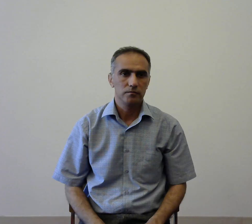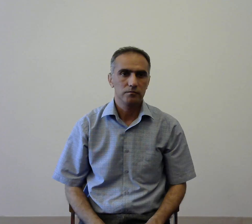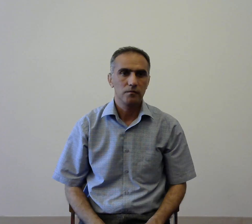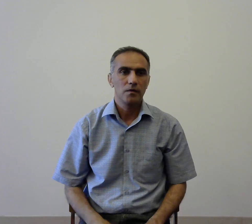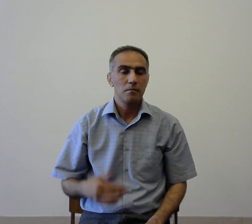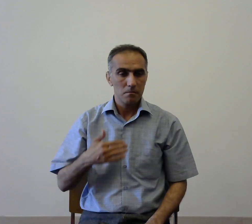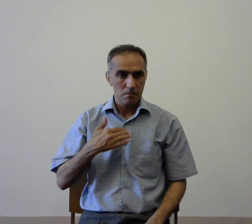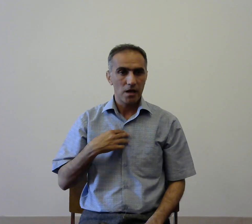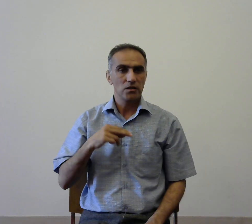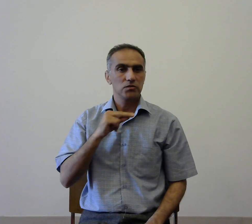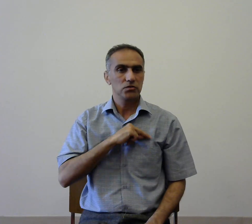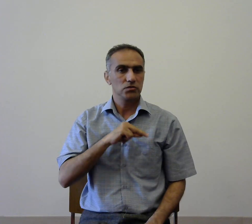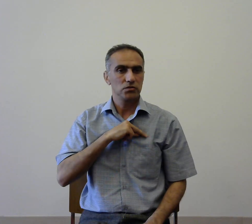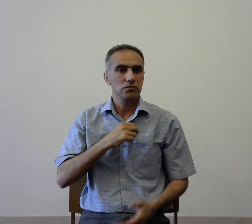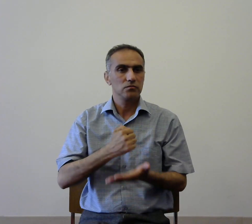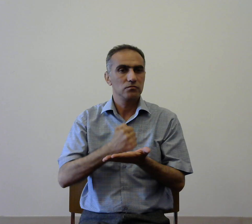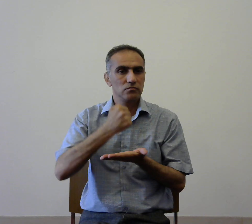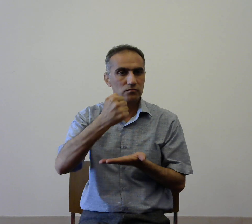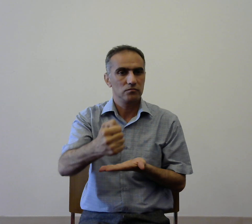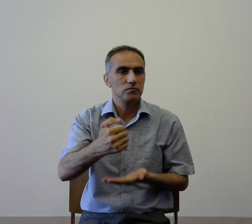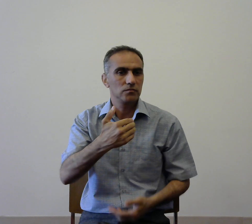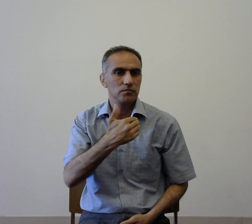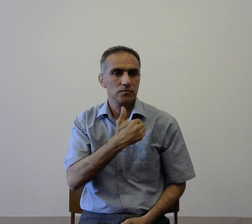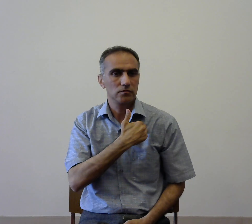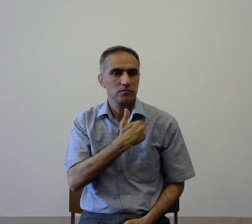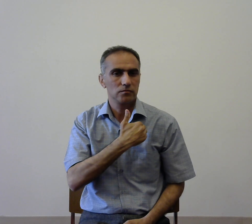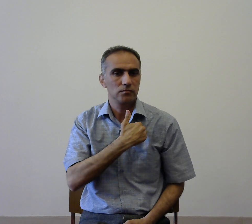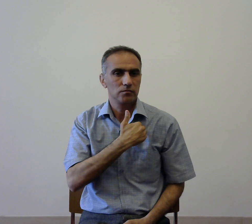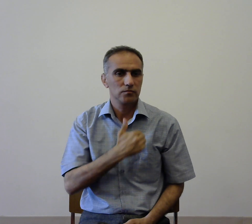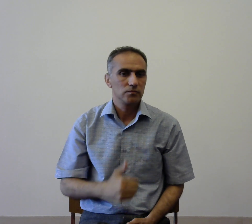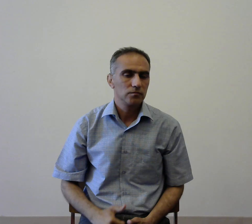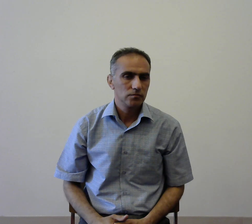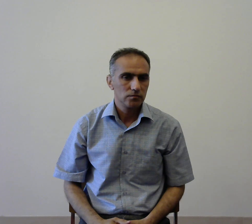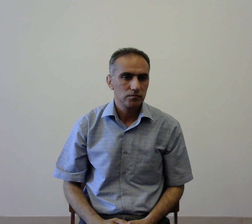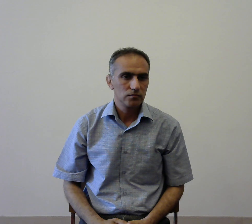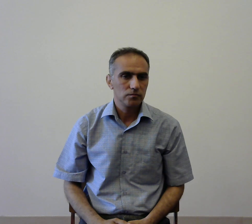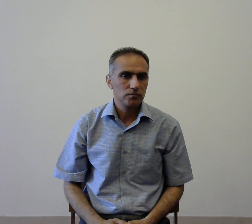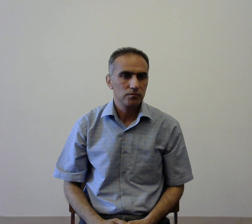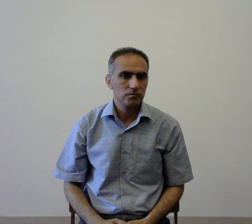Mən işə düzəlmək istəyirəm